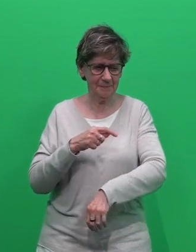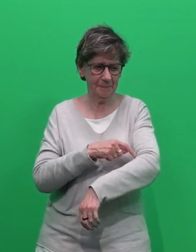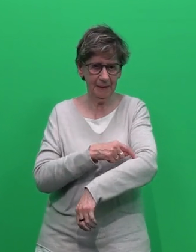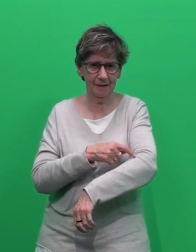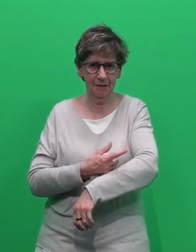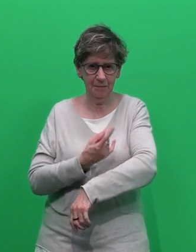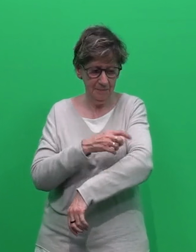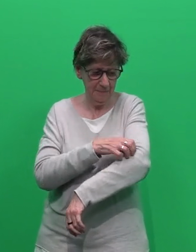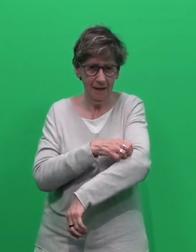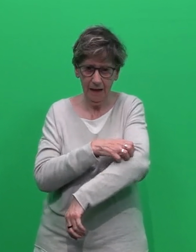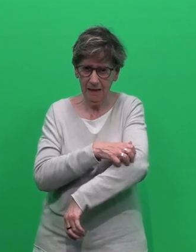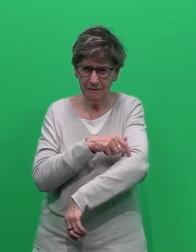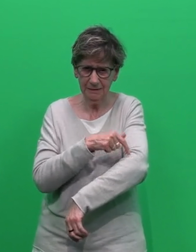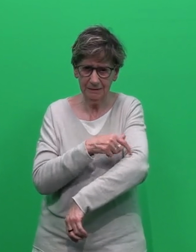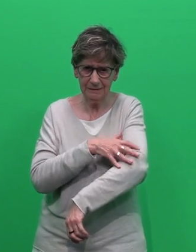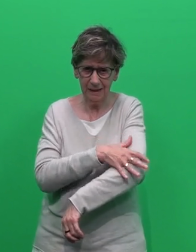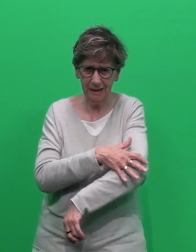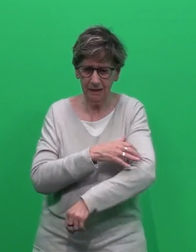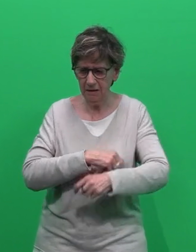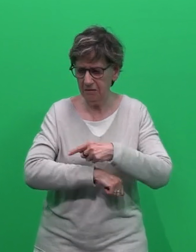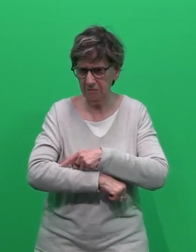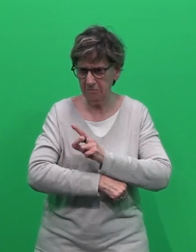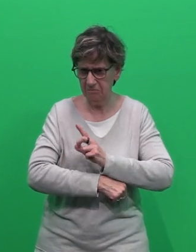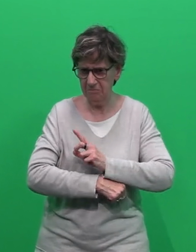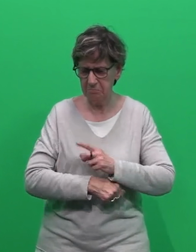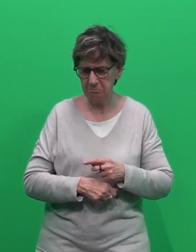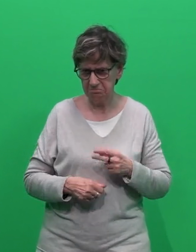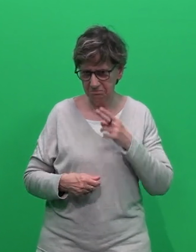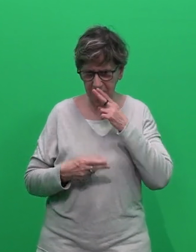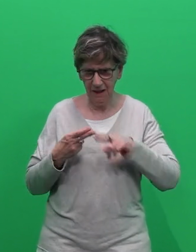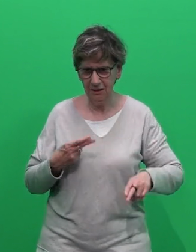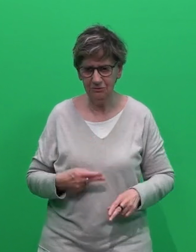El braç esquerre em pica, em rasco i em surt sang però al braç dret no, és estrany.